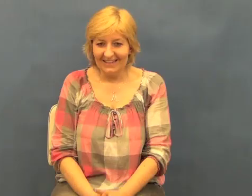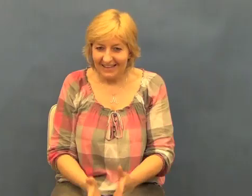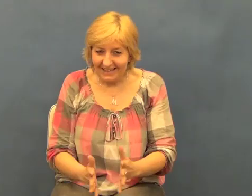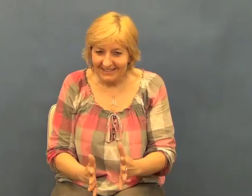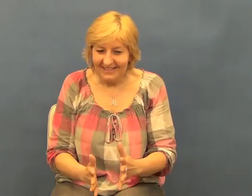Nie bardzo?